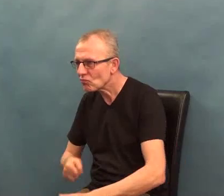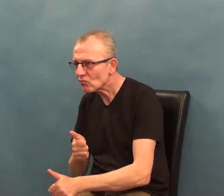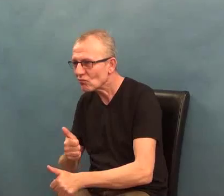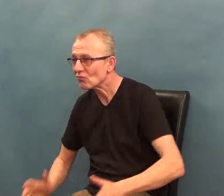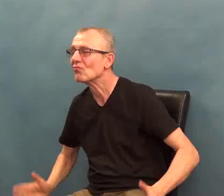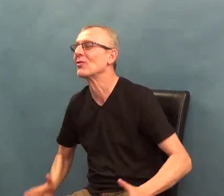Oni uciekają.